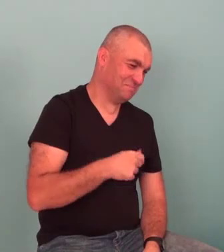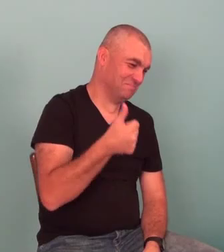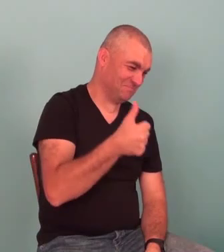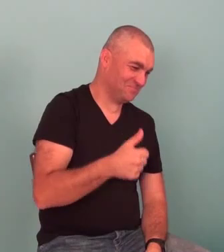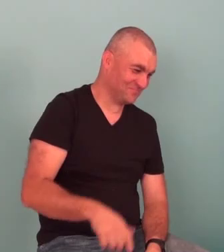Super.